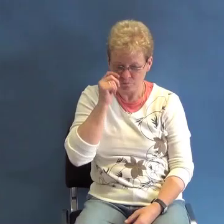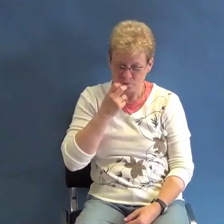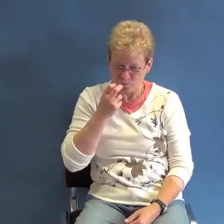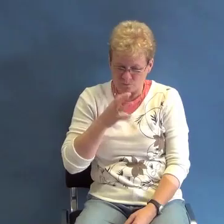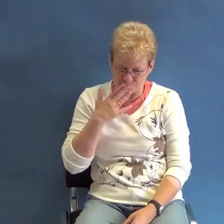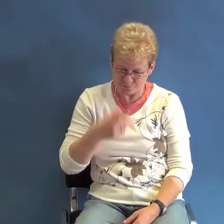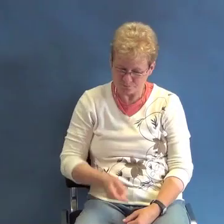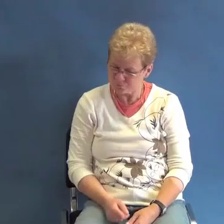To prąd, wiem.